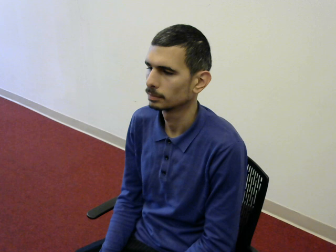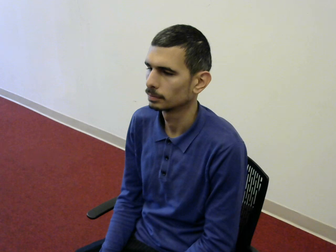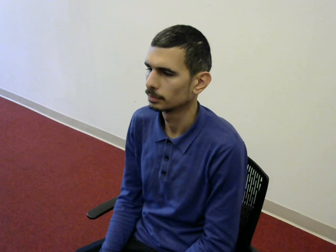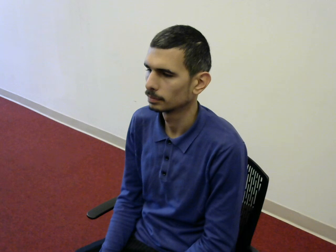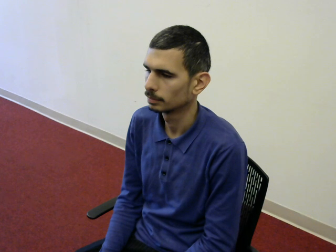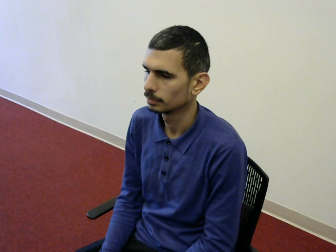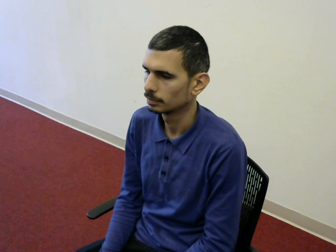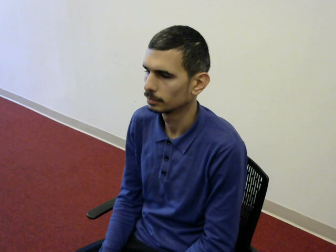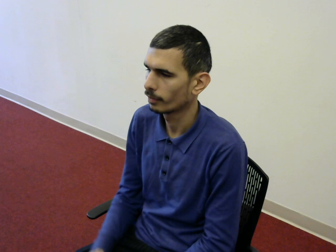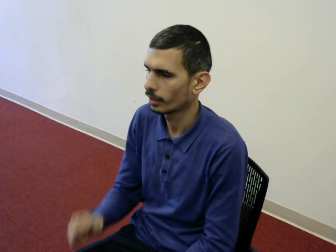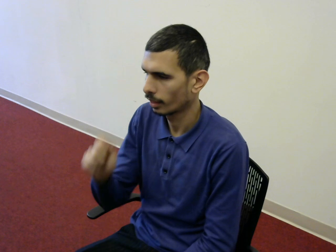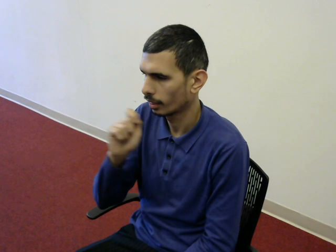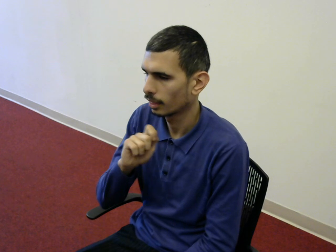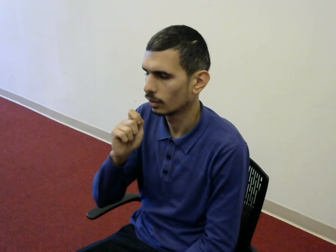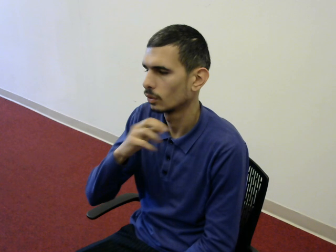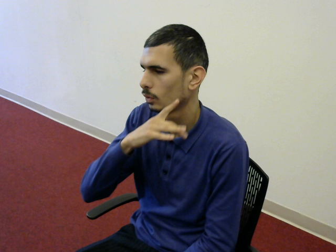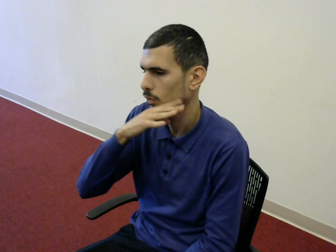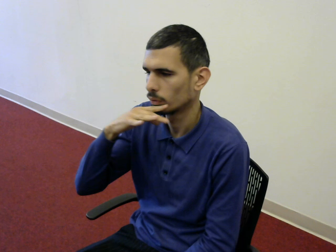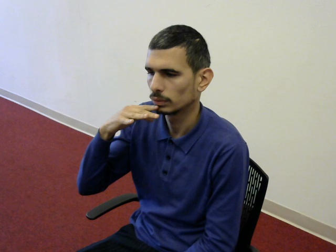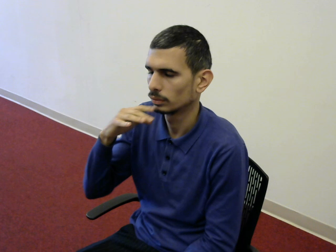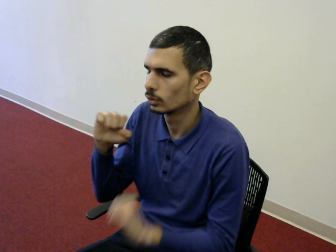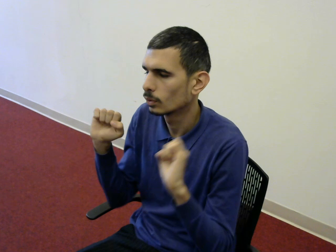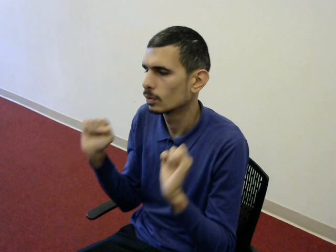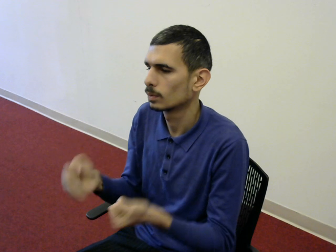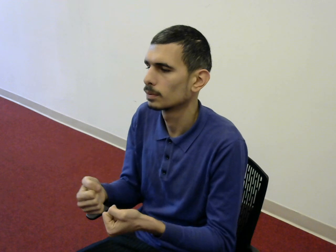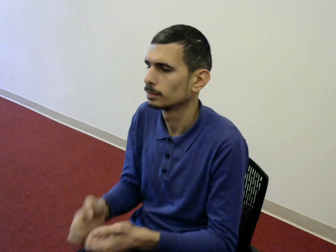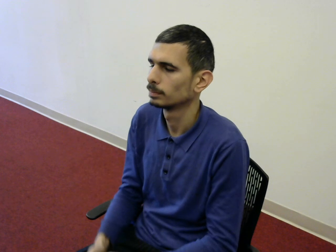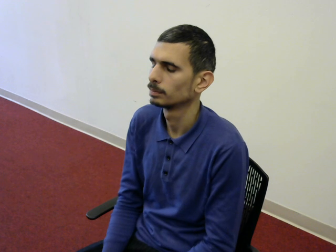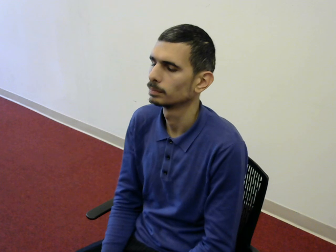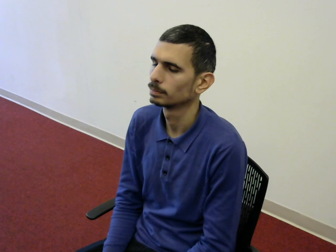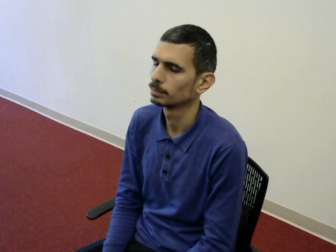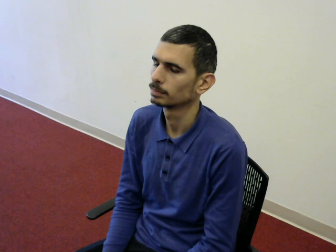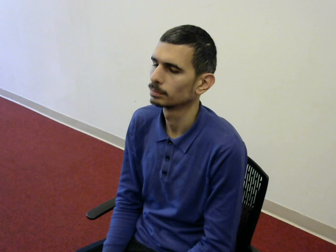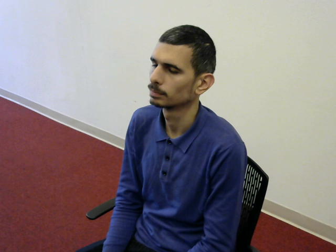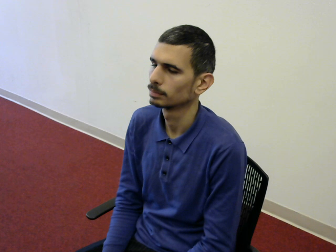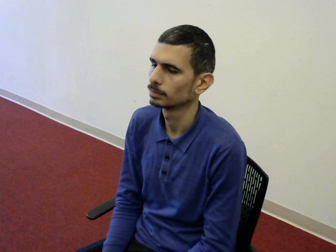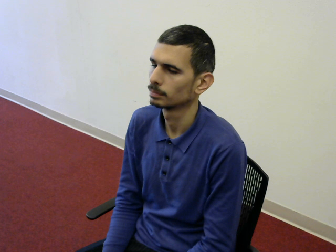Dondurma çox soyuqdur